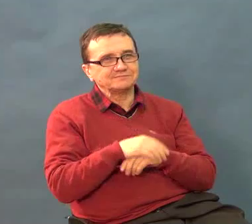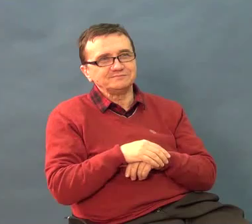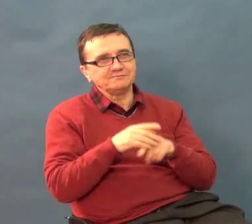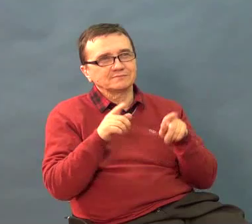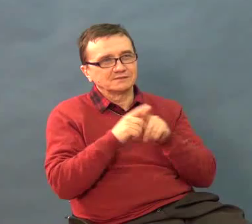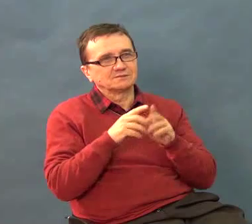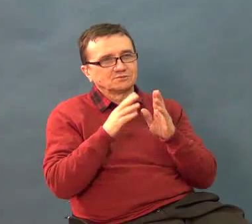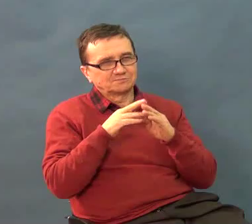Ten sam dom.